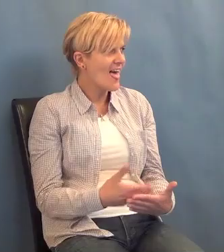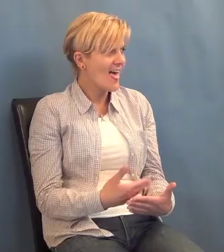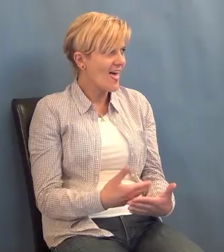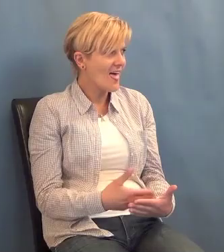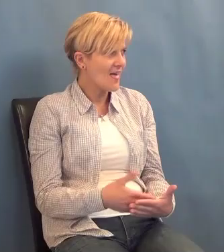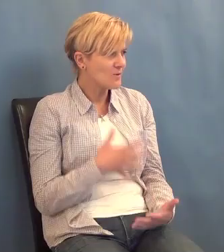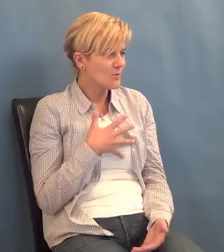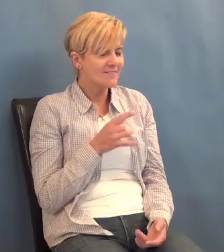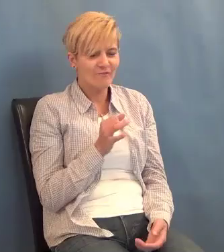Dlatego.